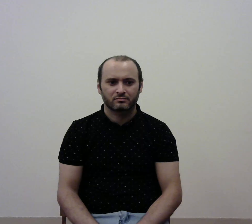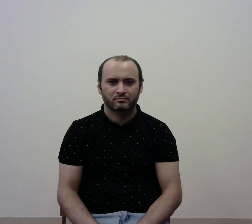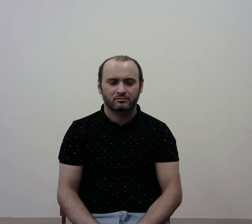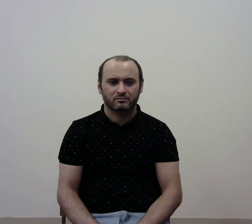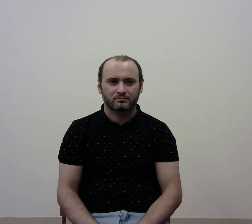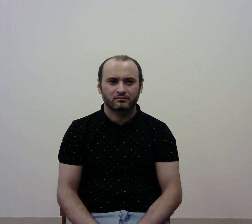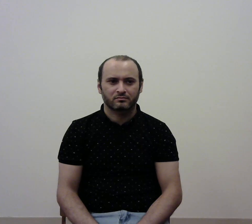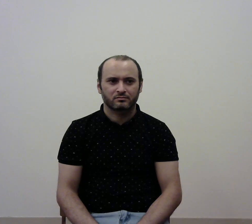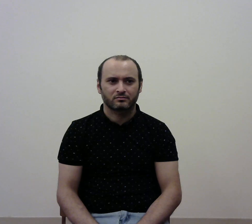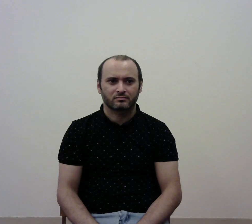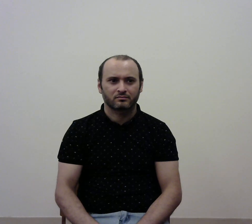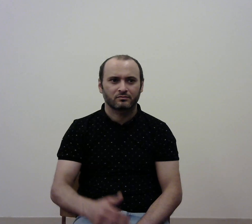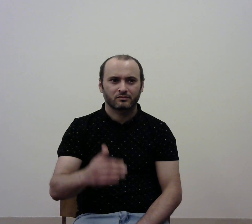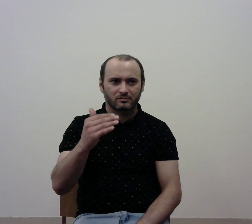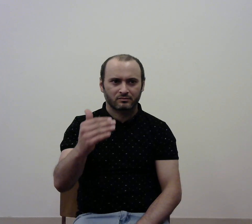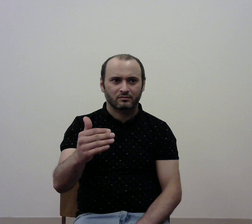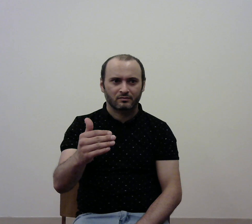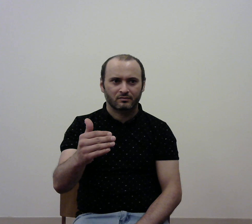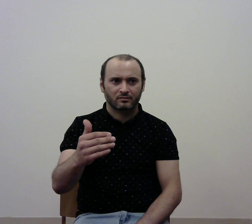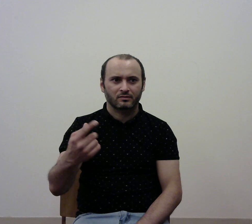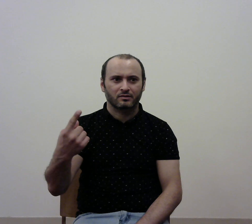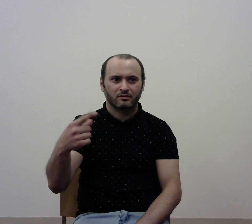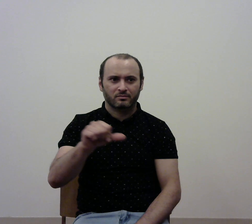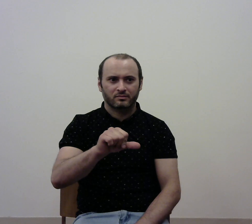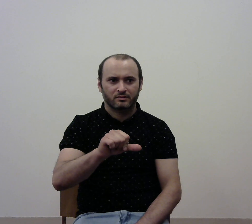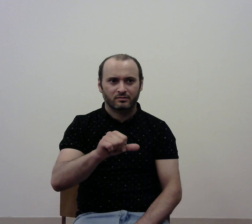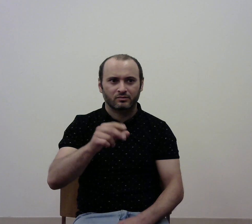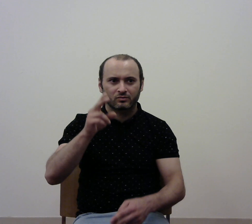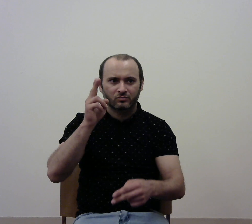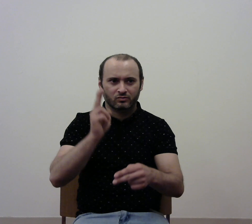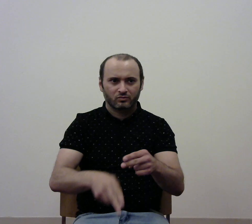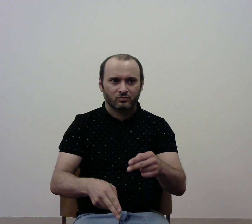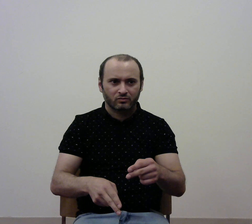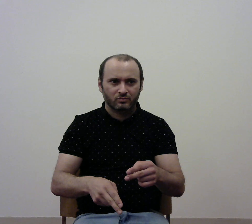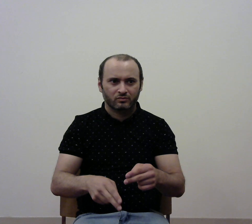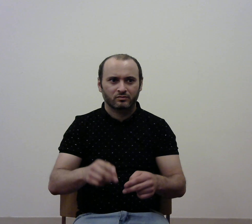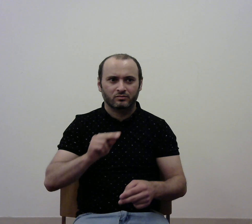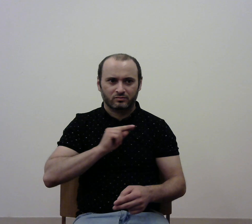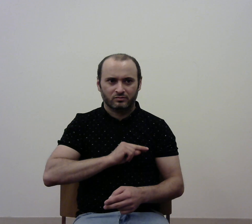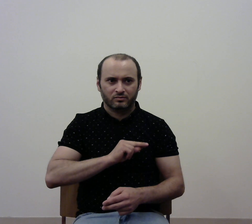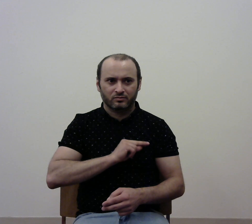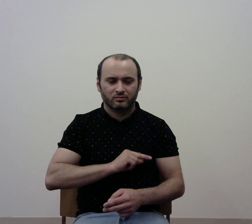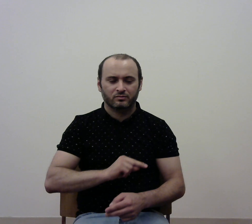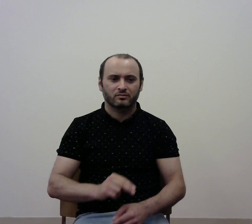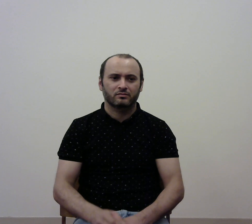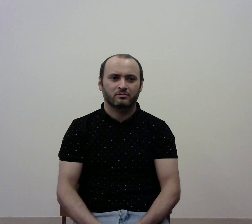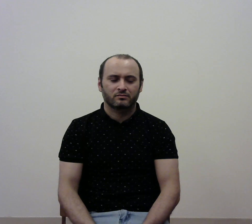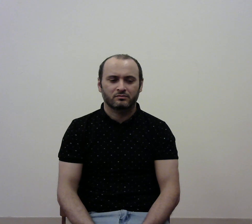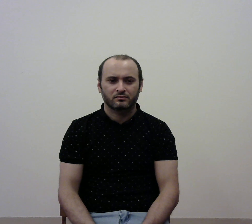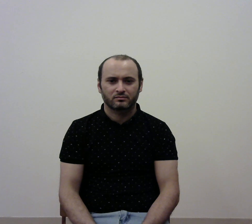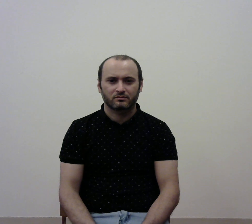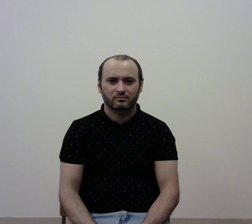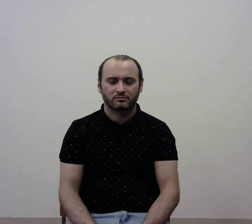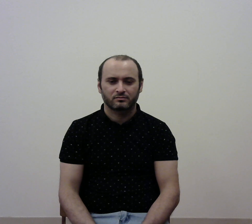Siz həftə sonu işləyirsiz?